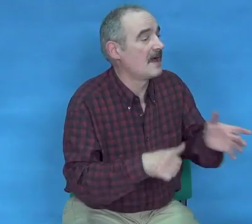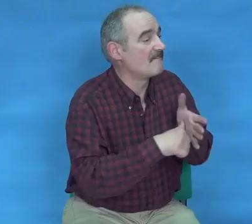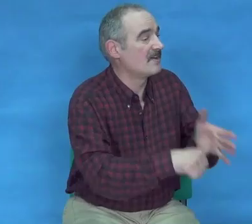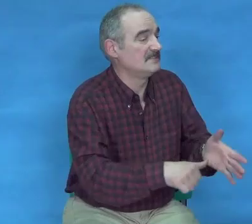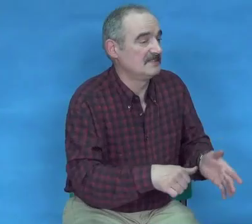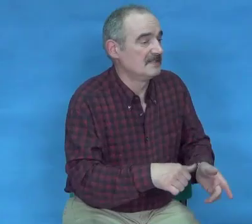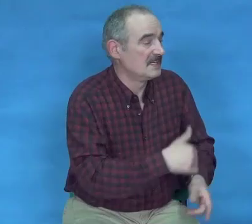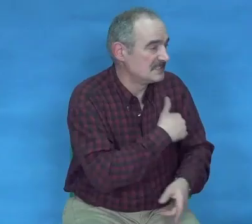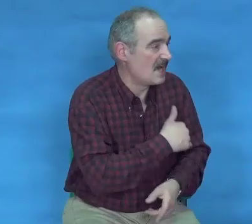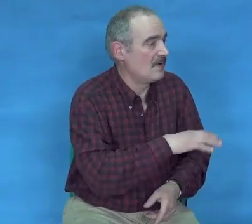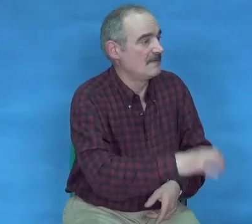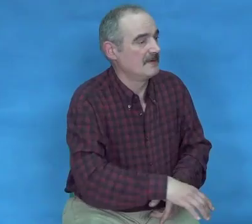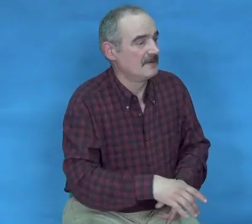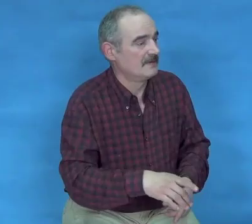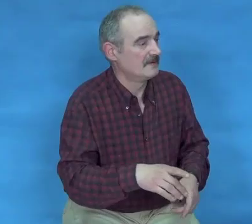Wycieczka szkolna...